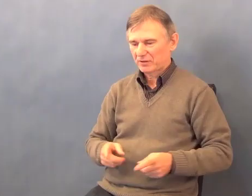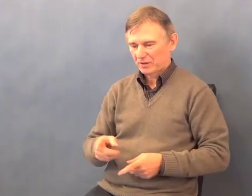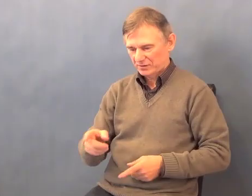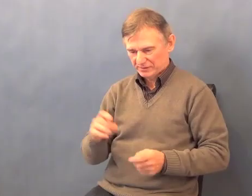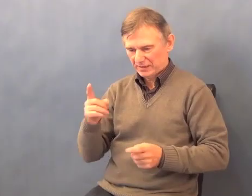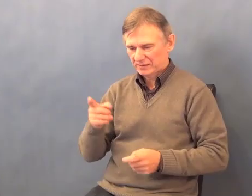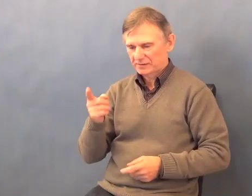Nie wolno.